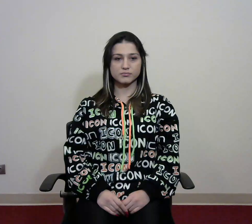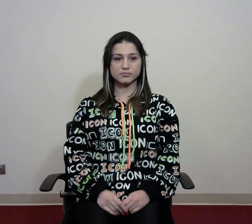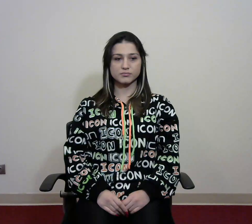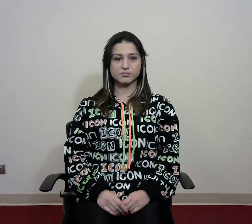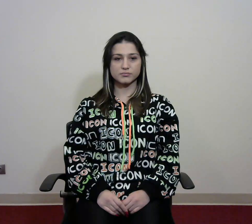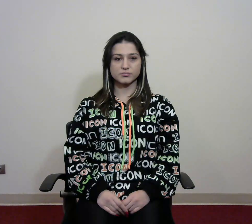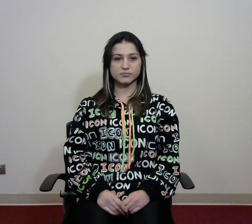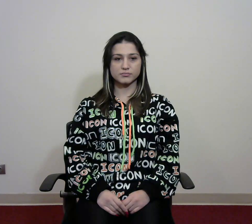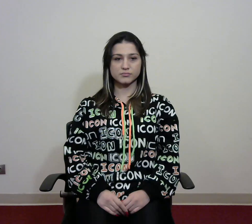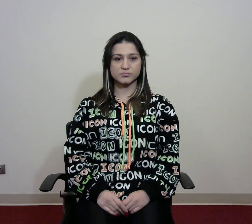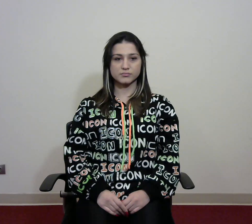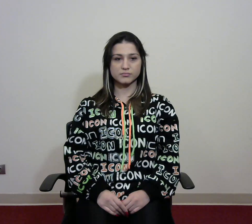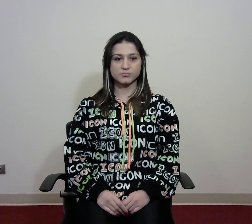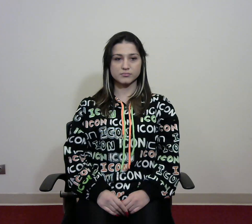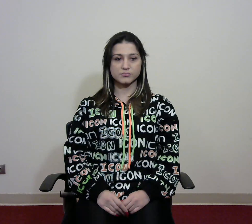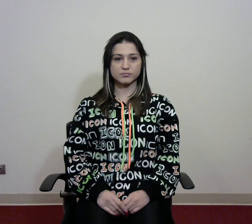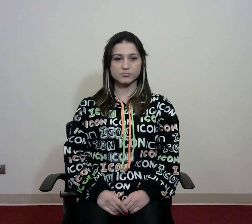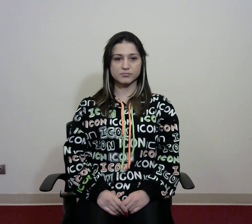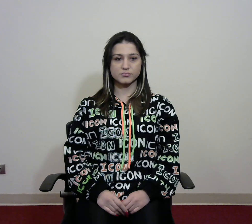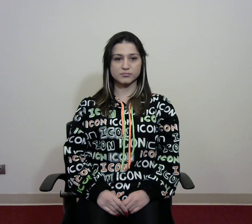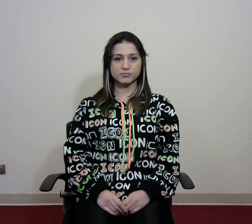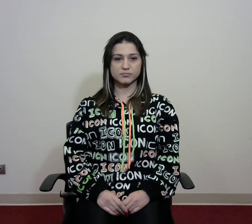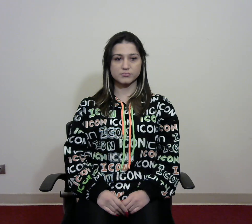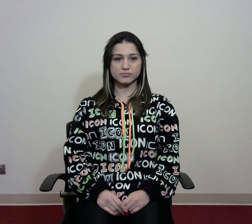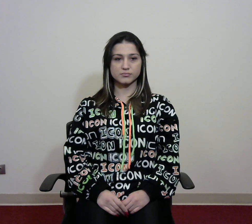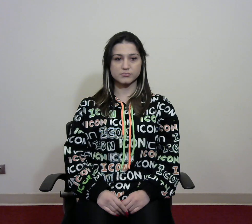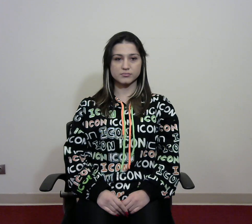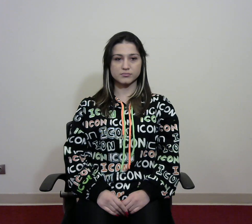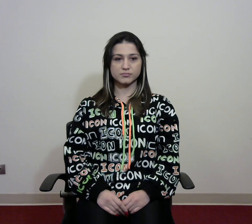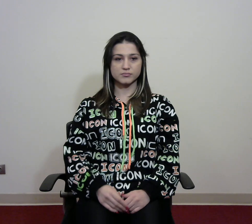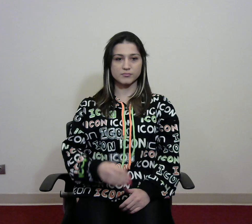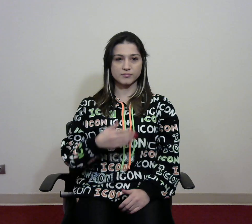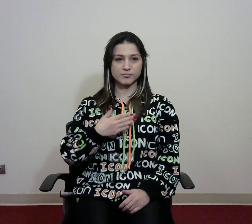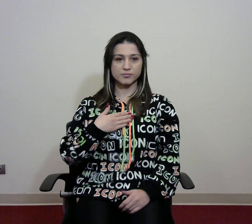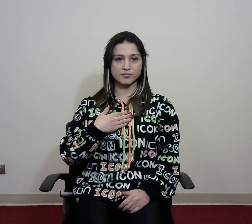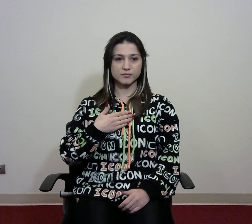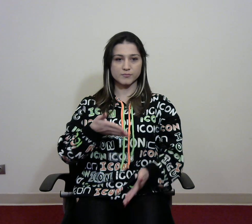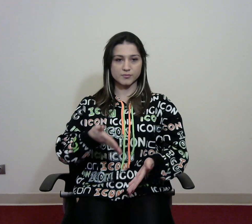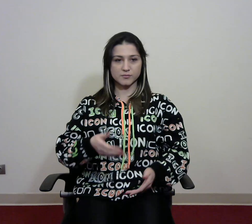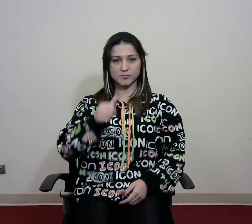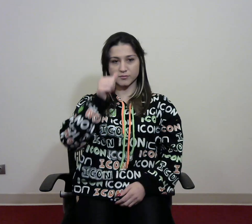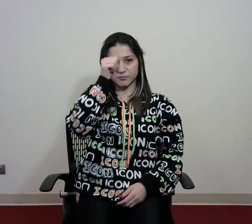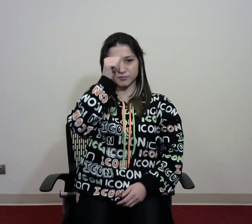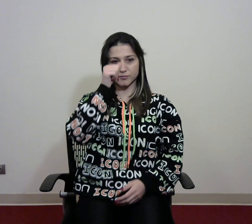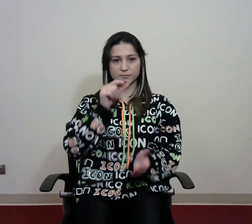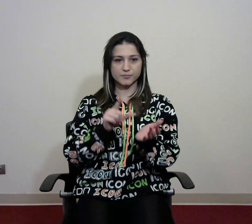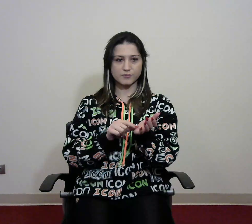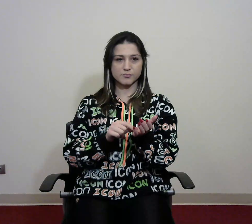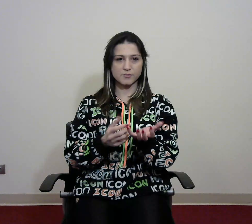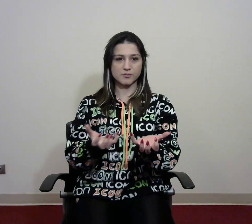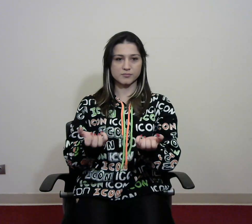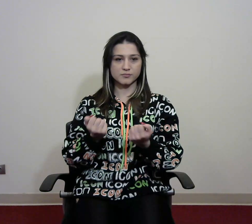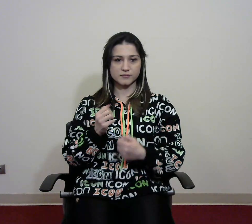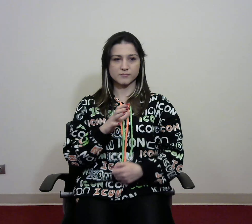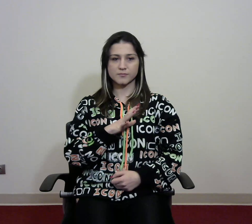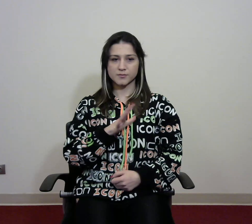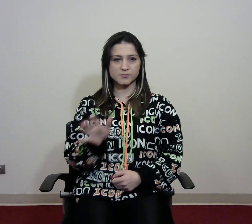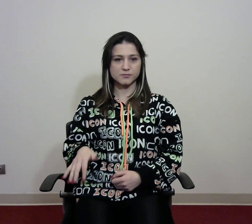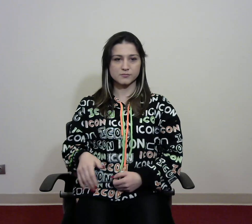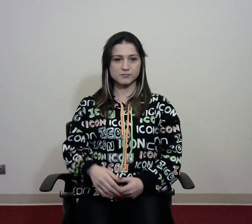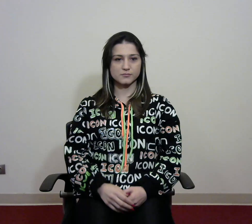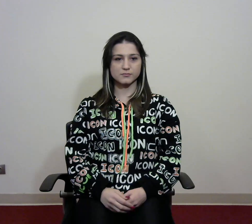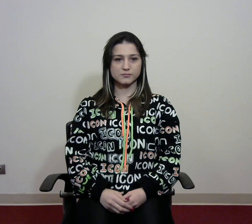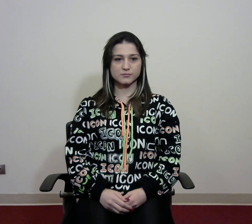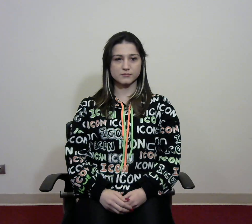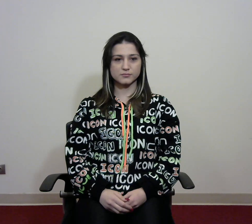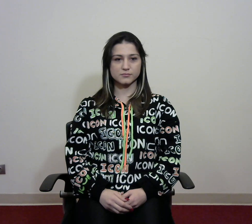Mən bu ay pensiya almamışam